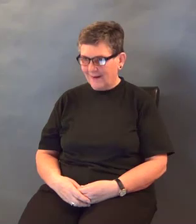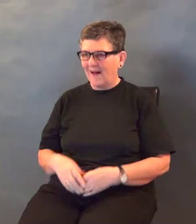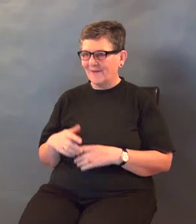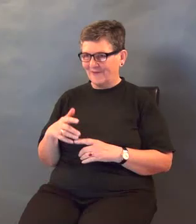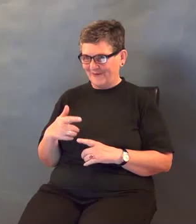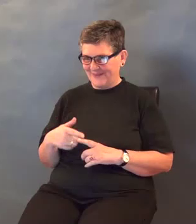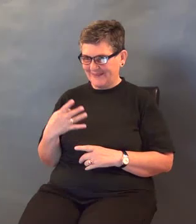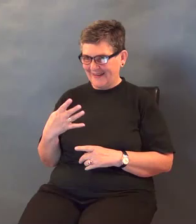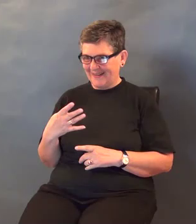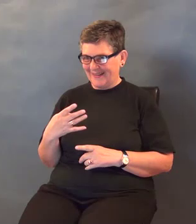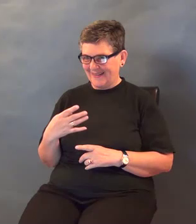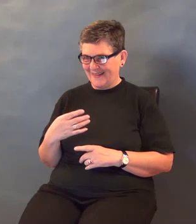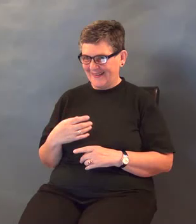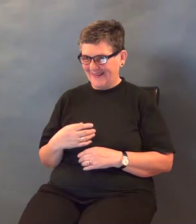Dwudziestego czwartego?